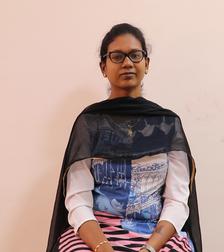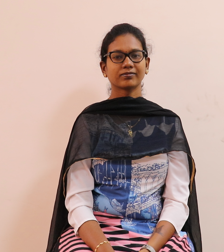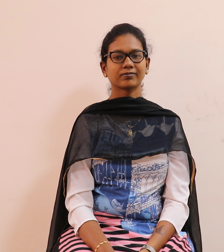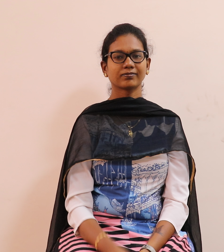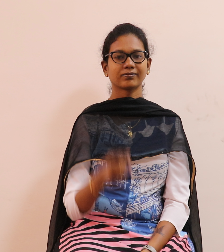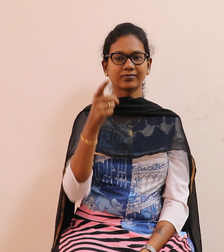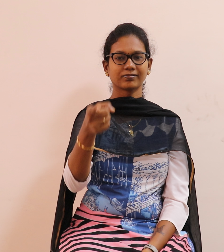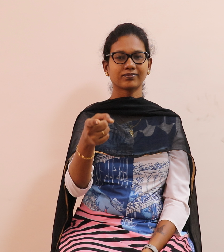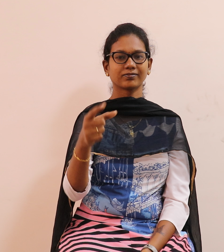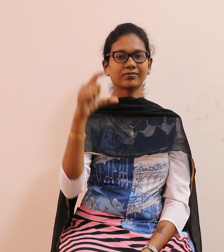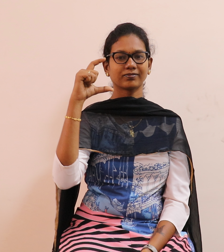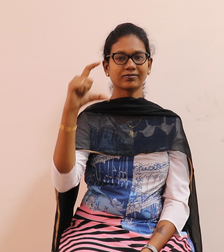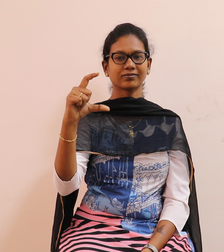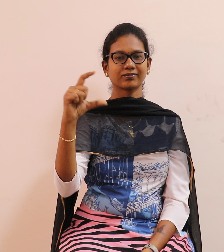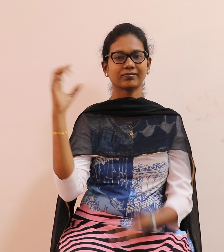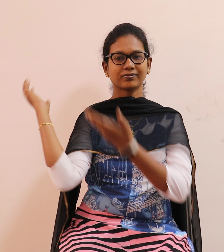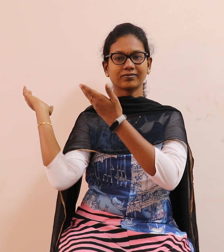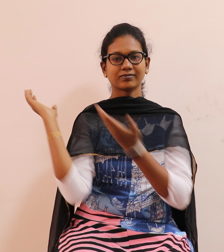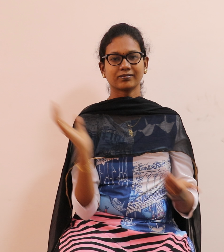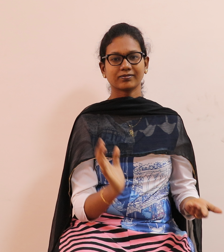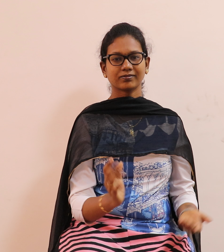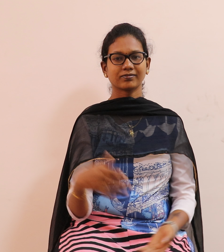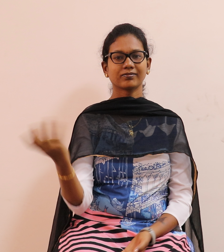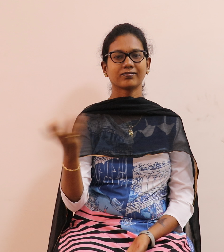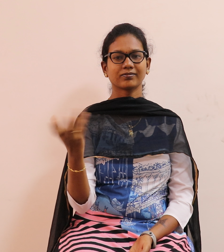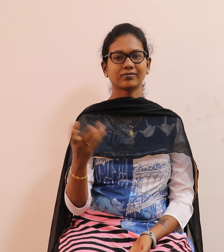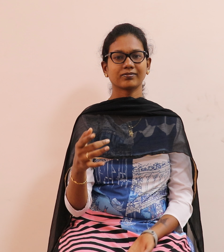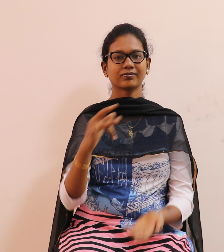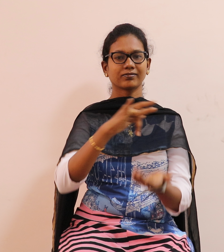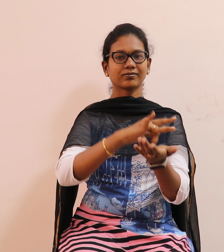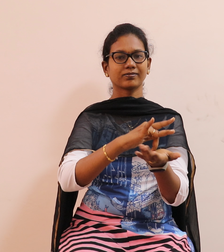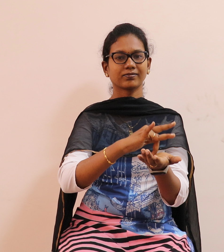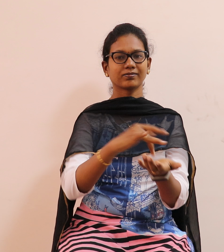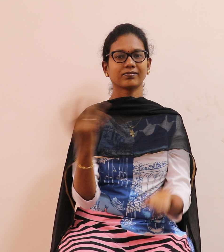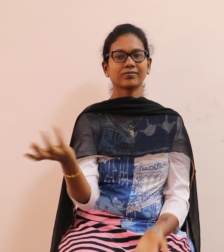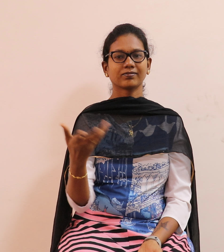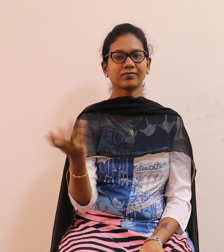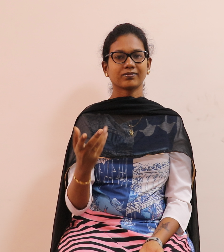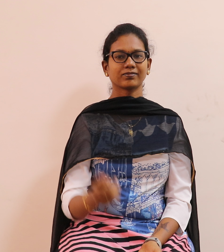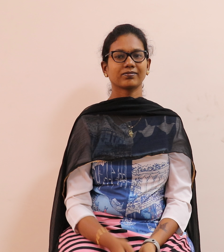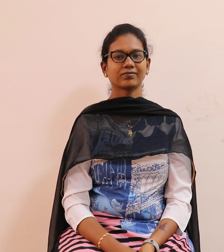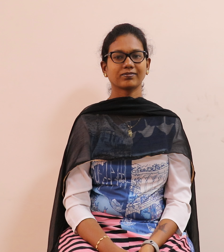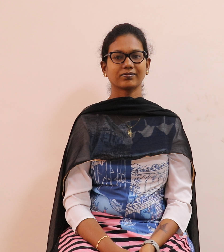which collegeschool are you from